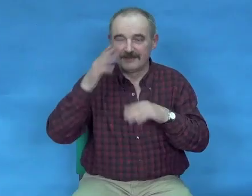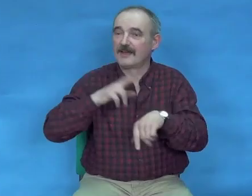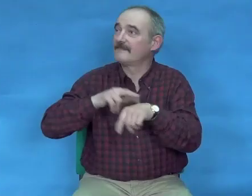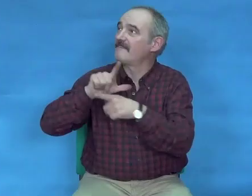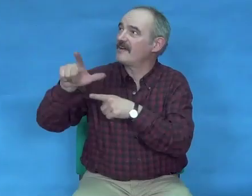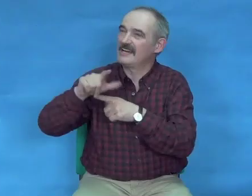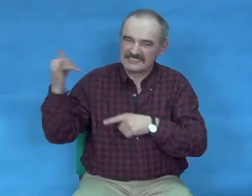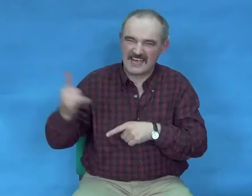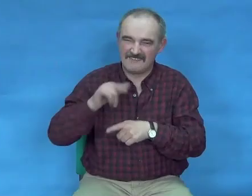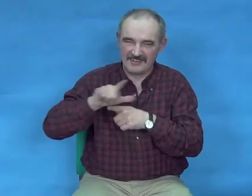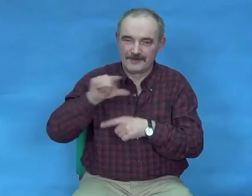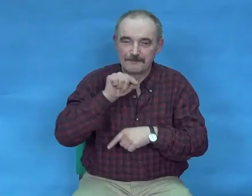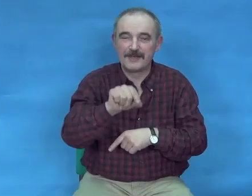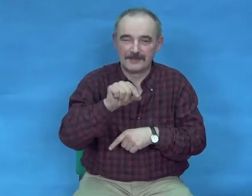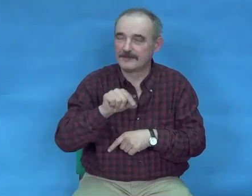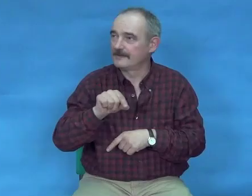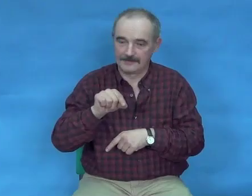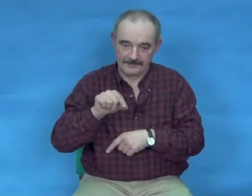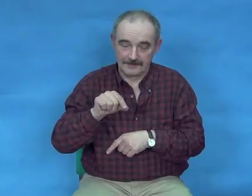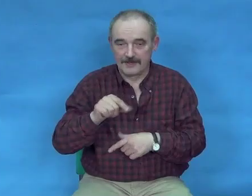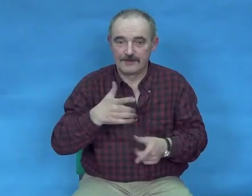Wiesz, zawsze o godzinie dwunastej wychodzi z domku.